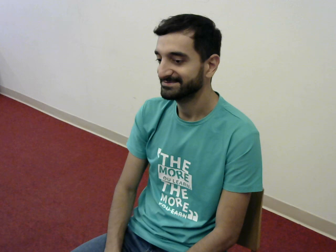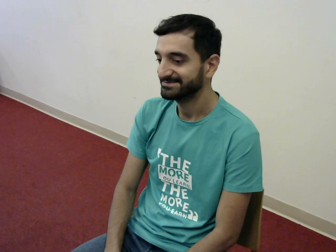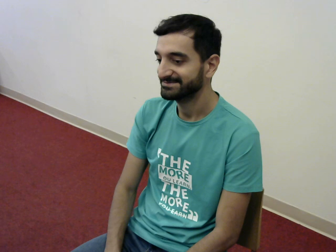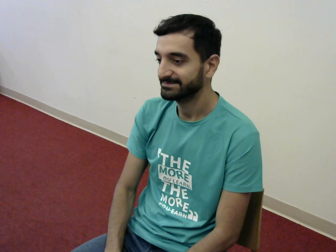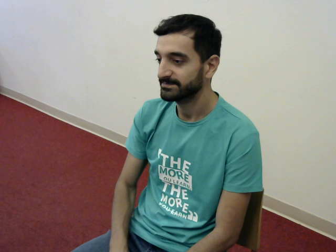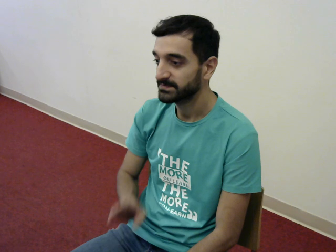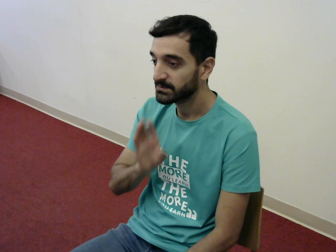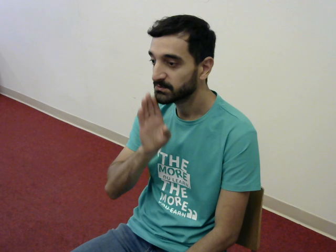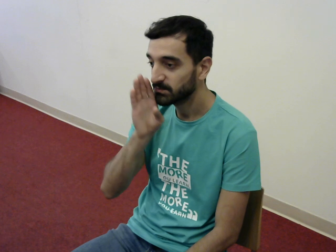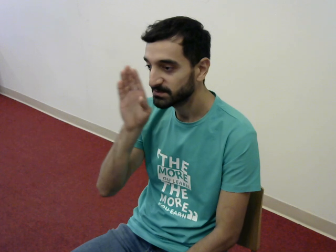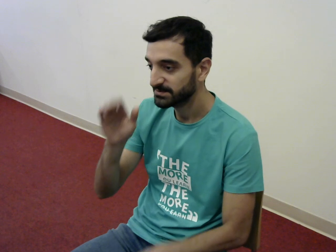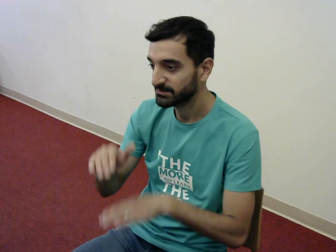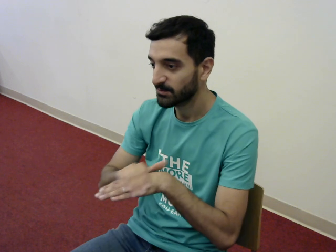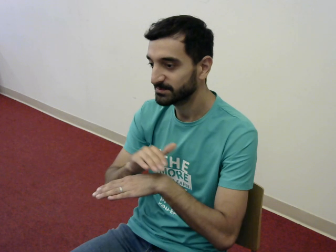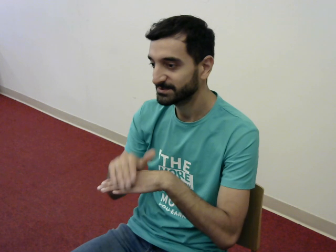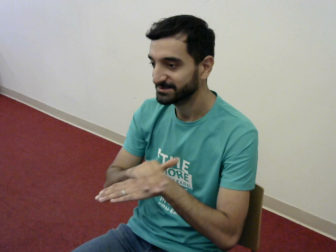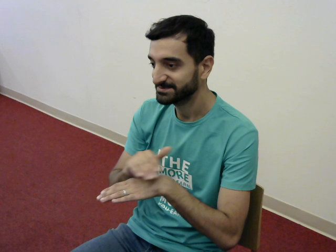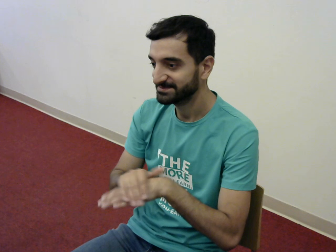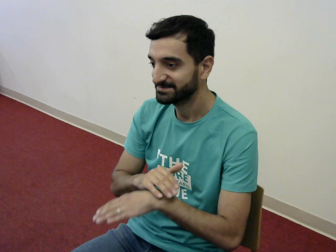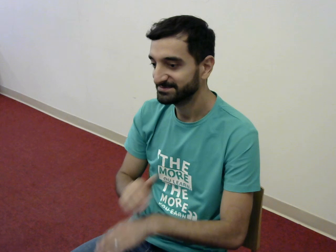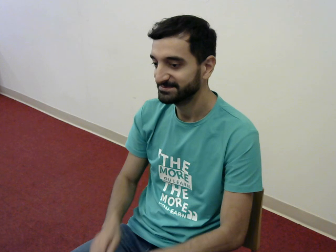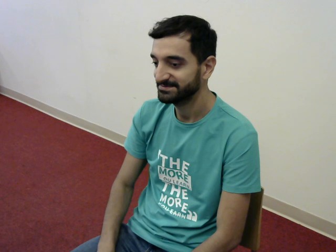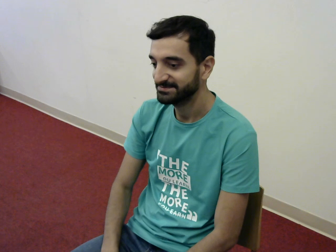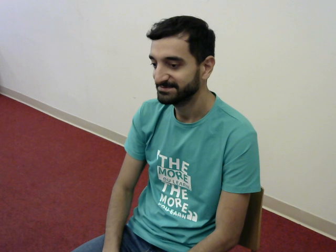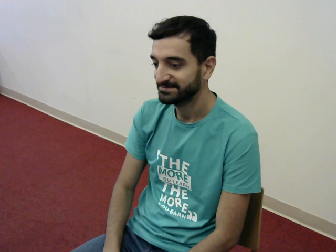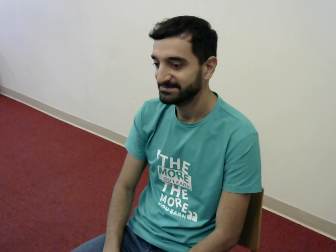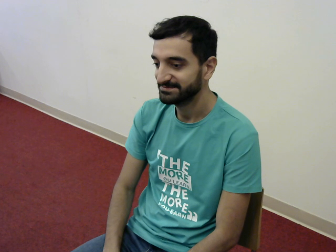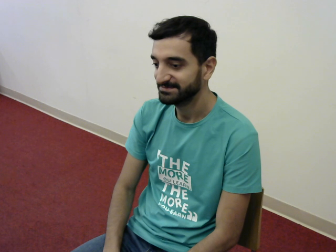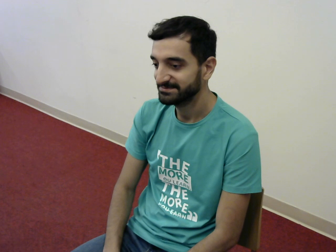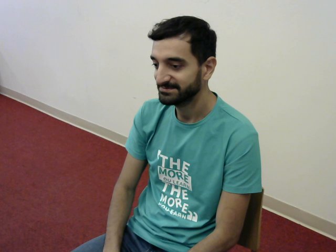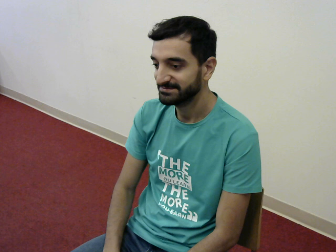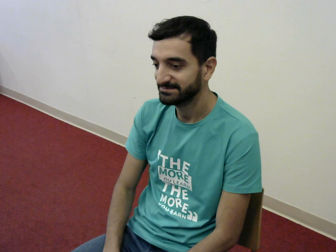Sabahınız xeyir